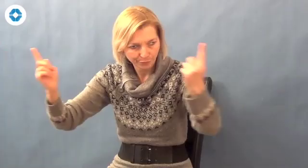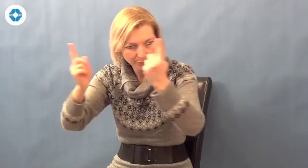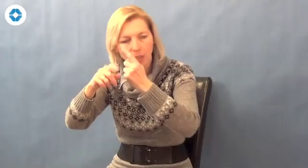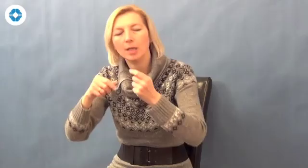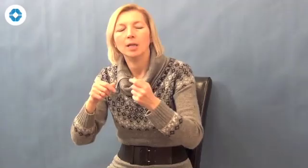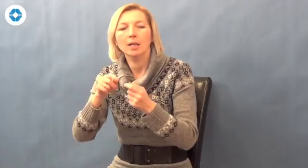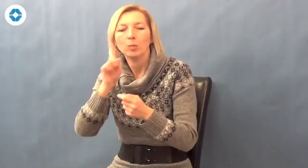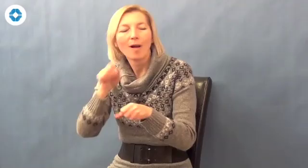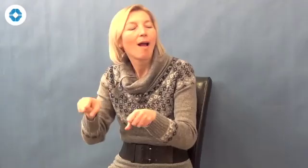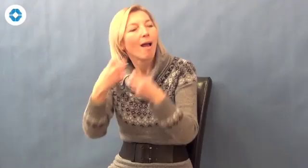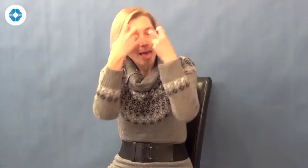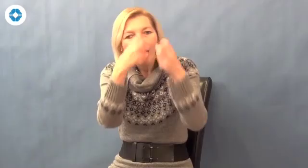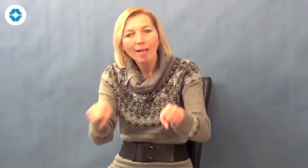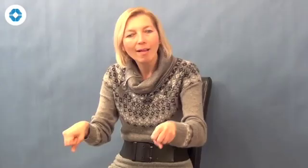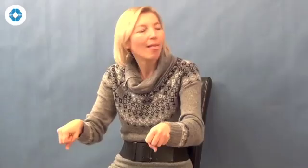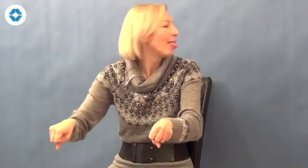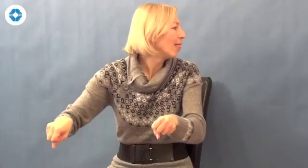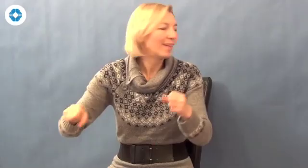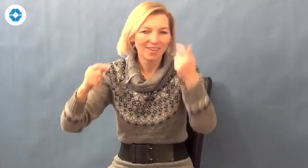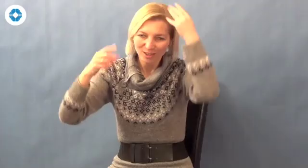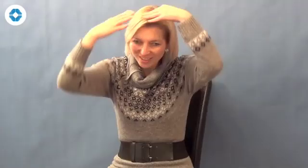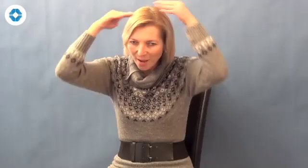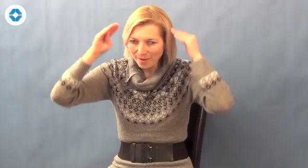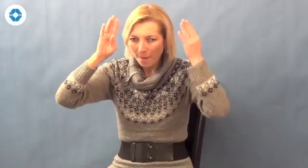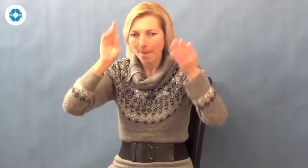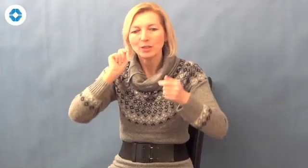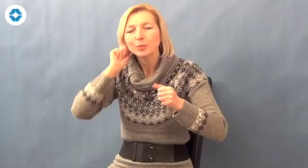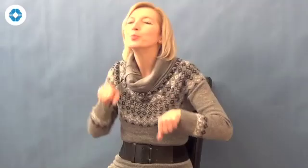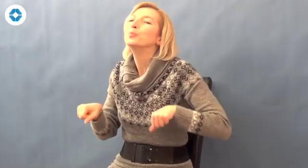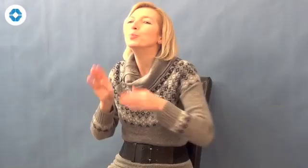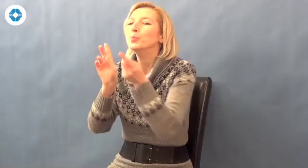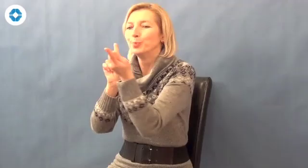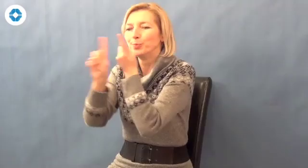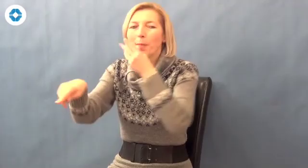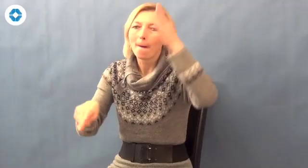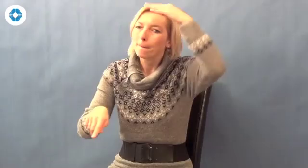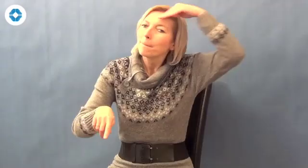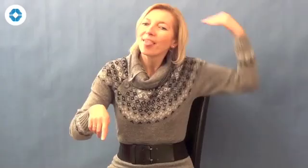Chłopiec gapi się na nią, a dziewczynie, która jedzie z gracją, spada z głowy kapelusz.